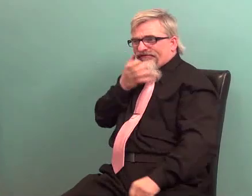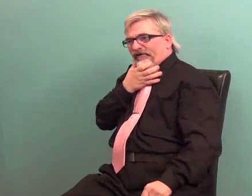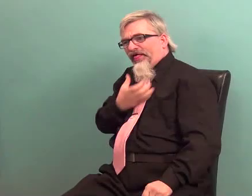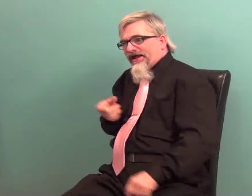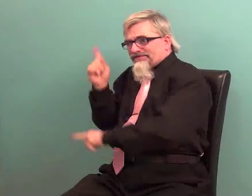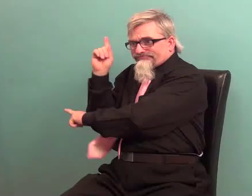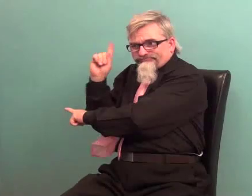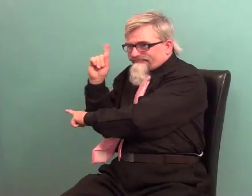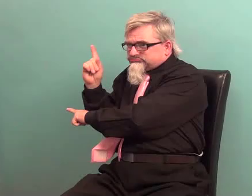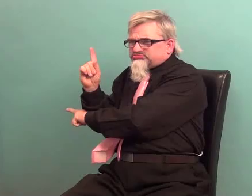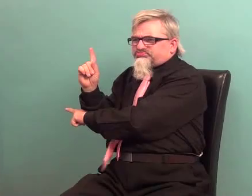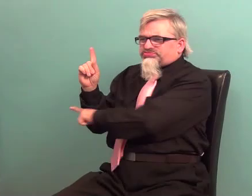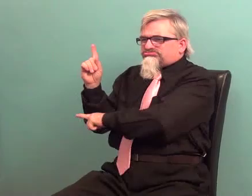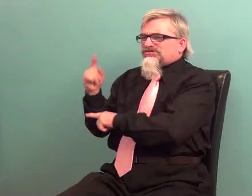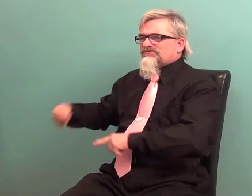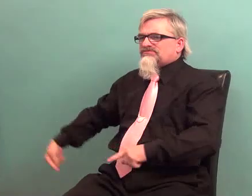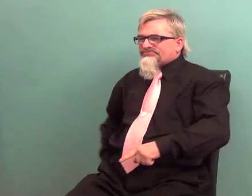Nie zwraca uwagi na budzik, więc on wskazówką strzela w jej tyłek.